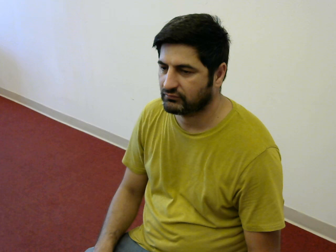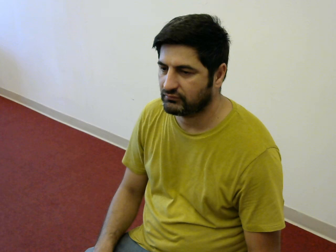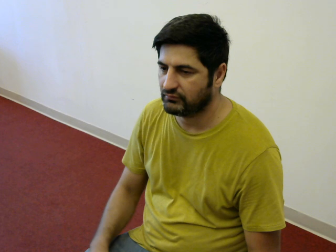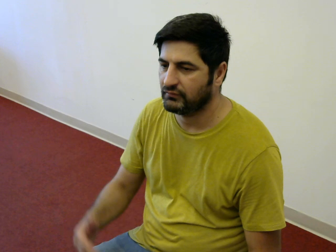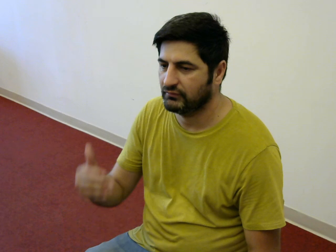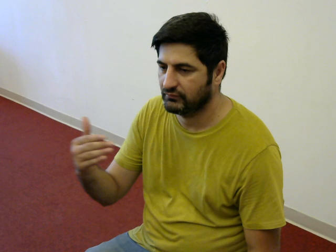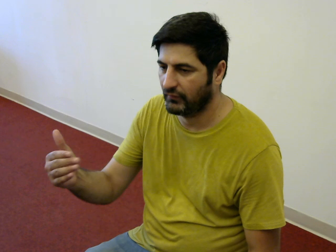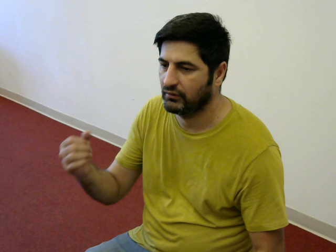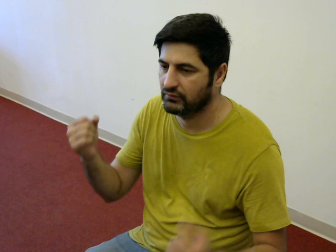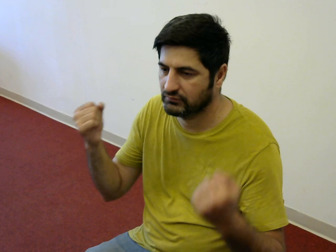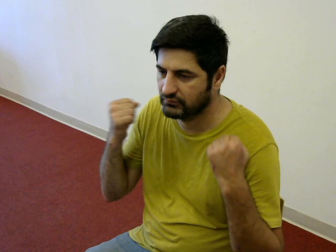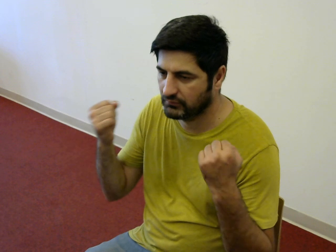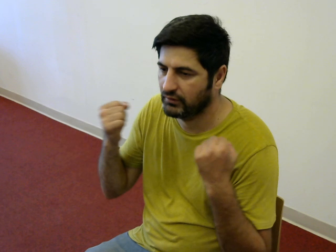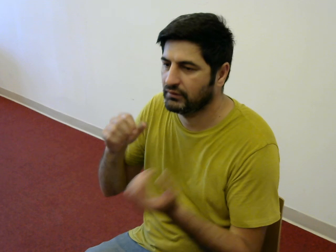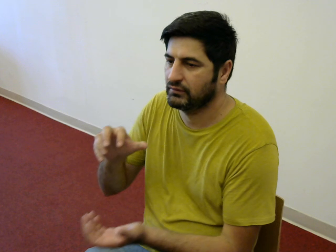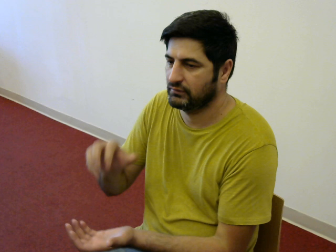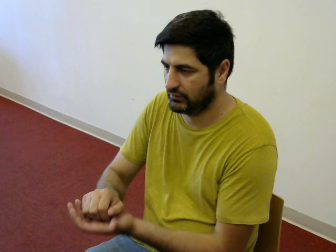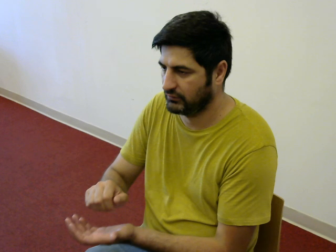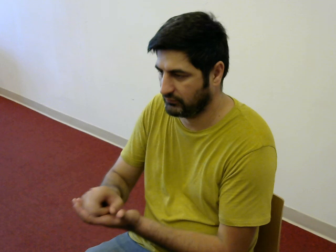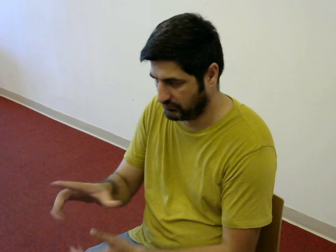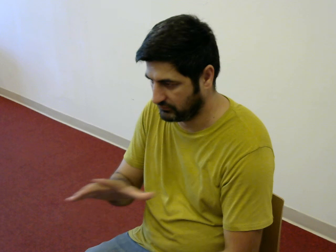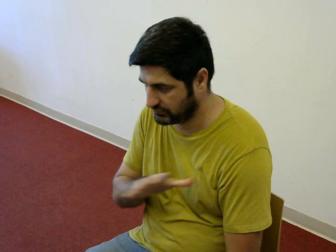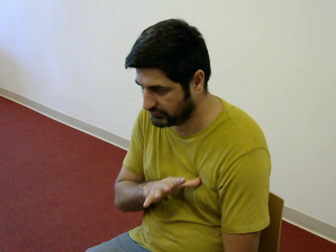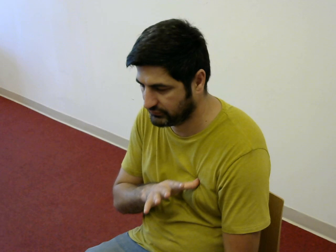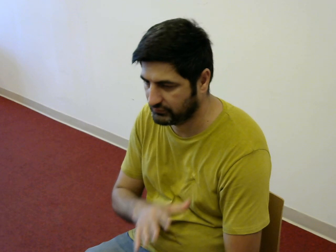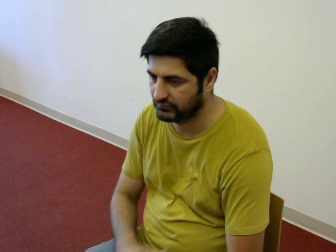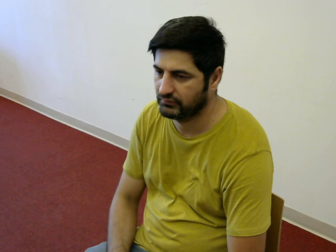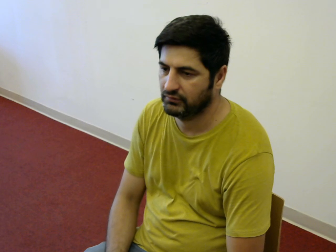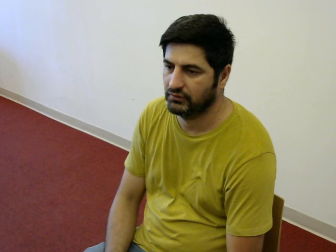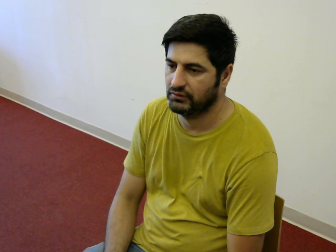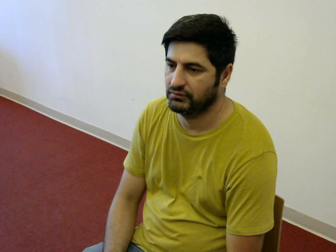Siz idmanla məşğul olursunuzmu?